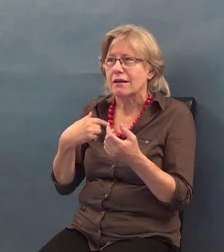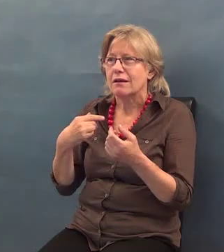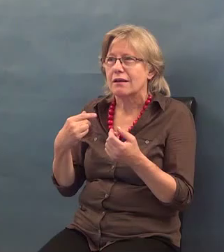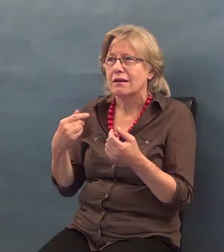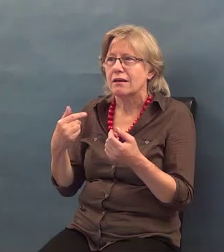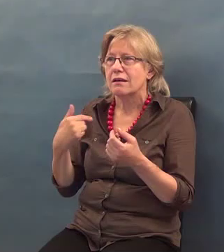Ja.